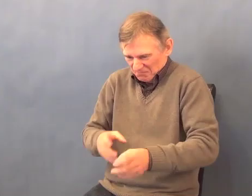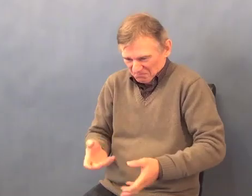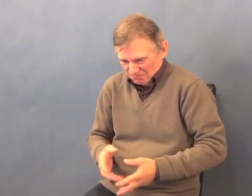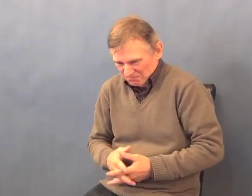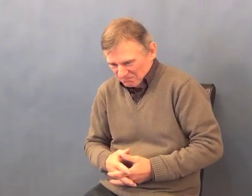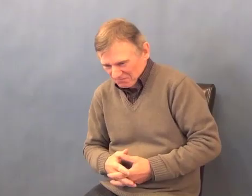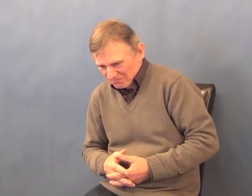Biegać? Biegać?